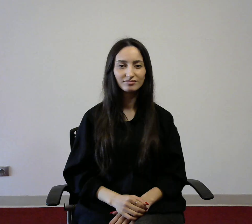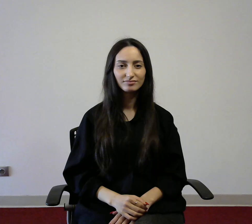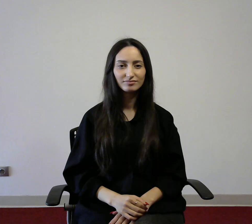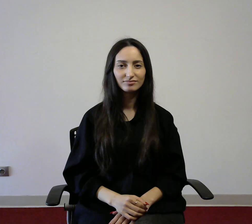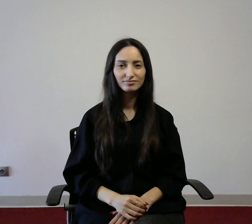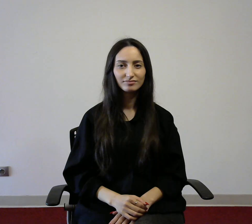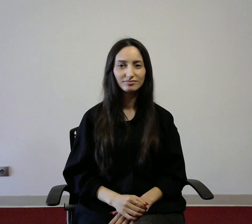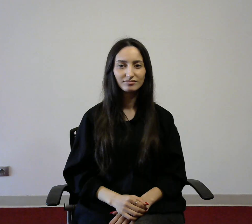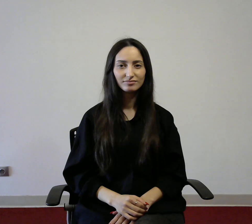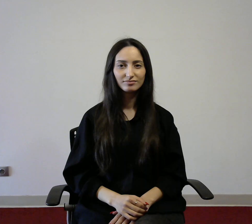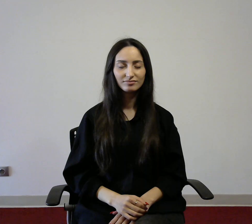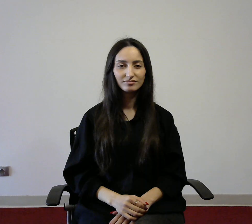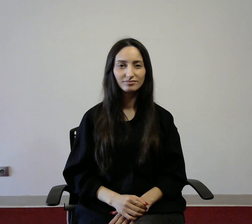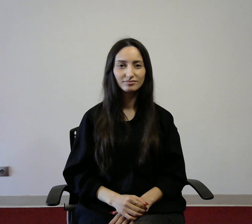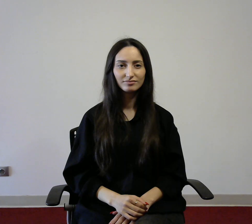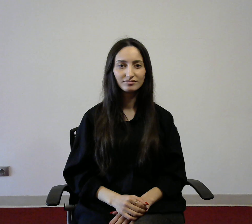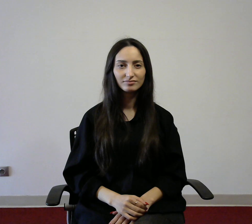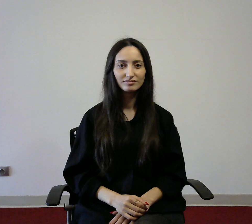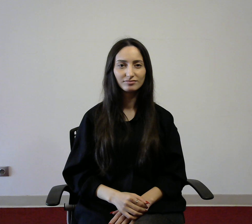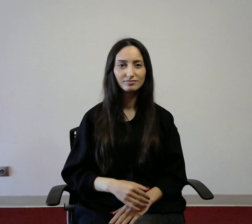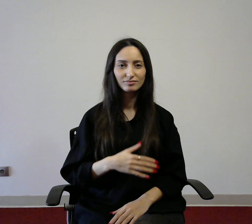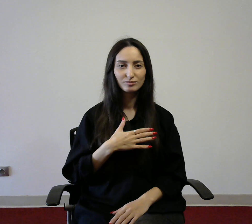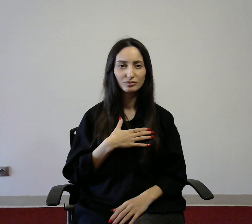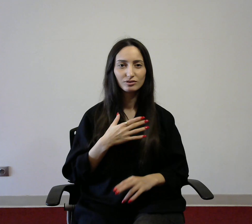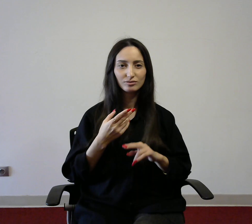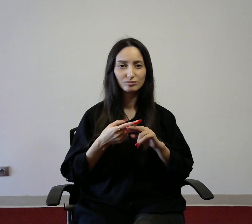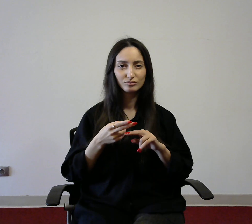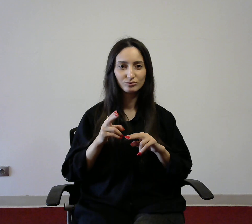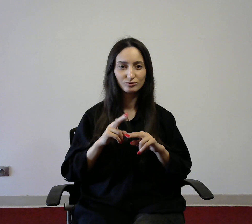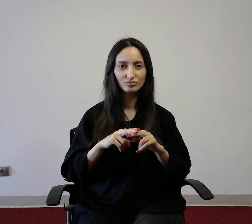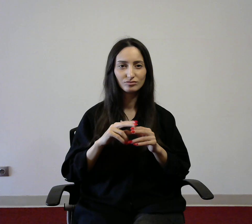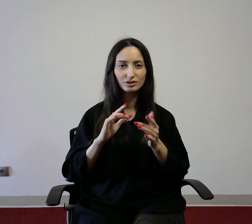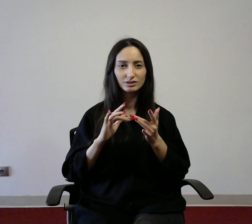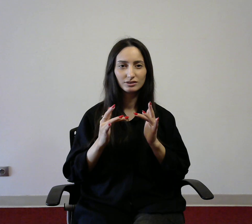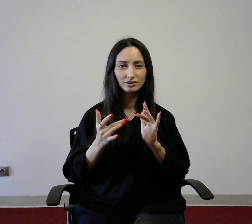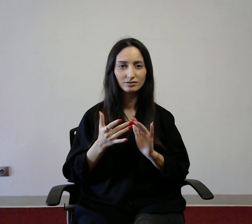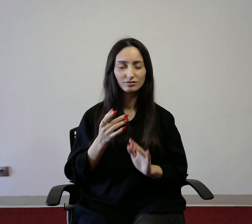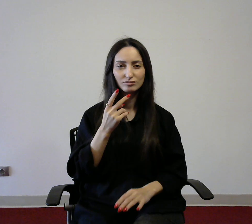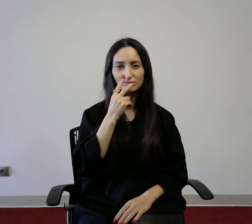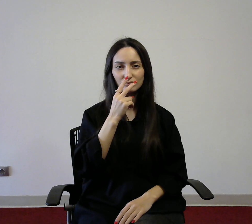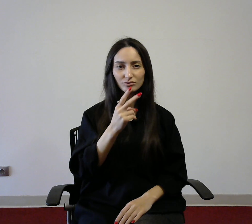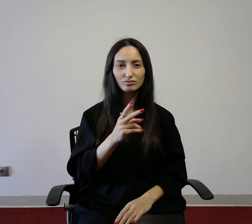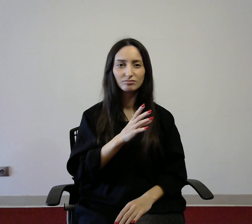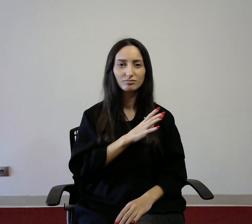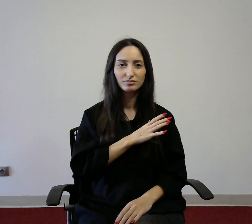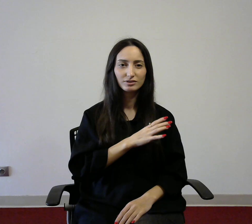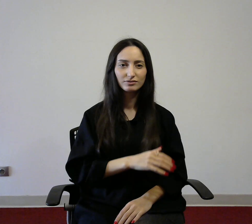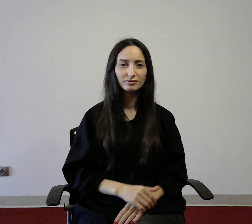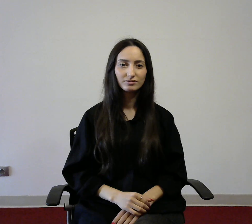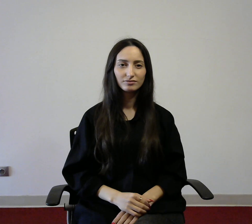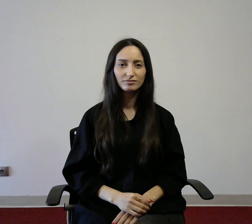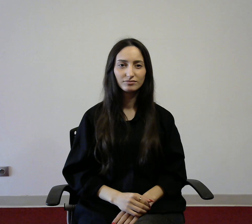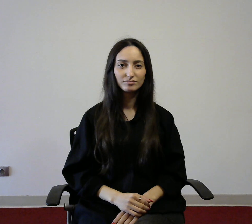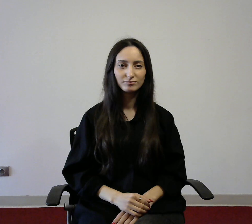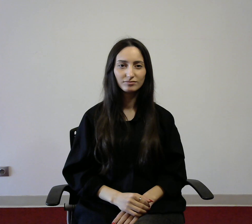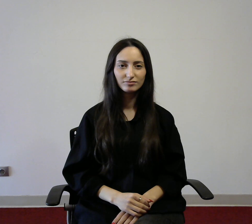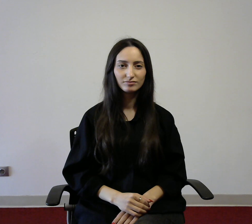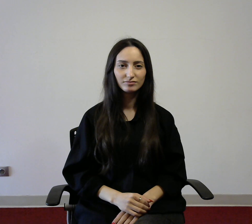Mən bunu internetdə görmüşəm